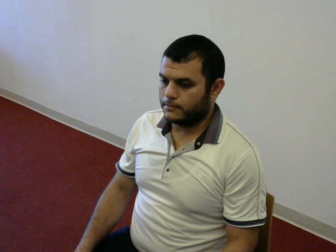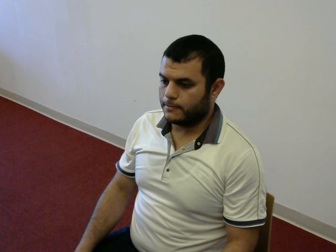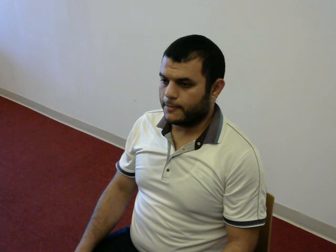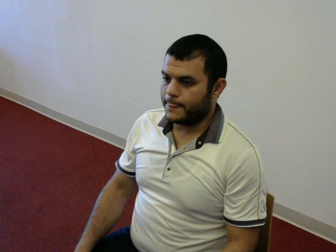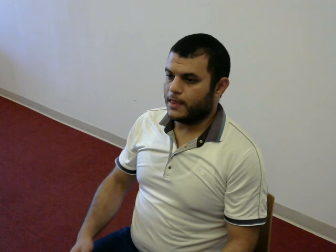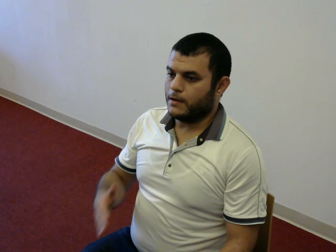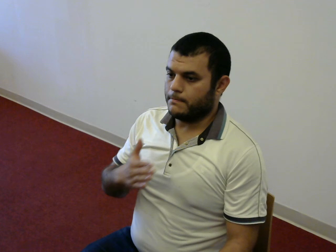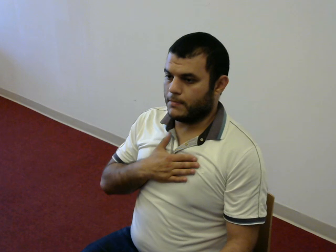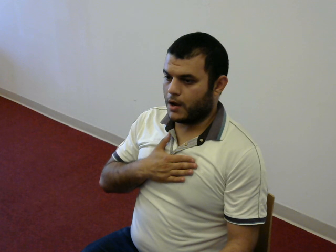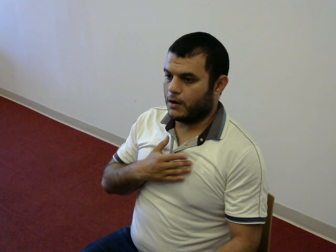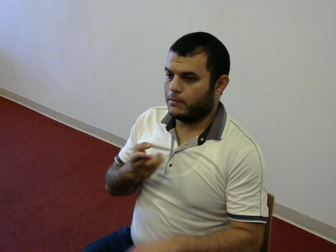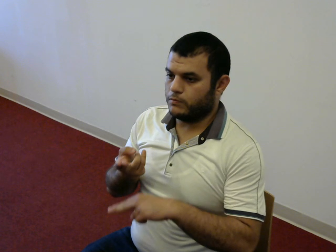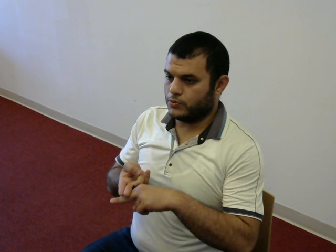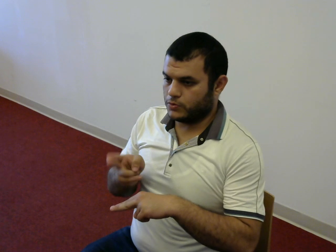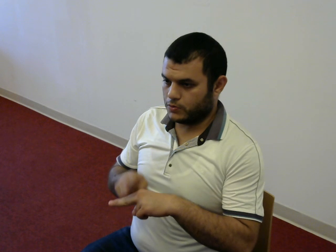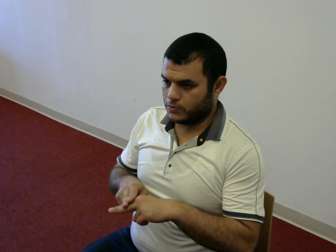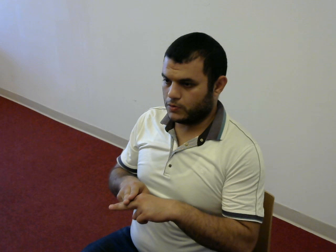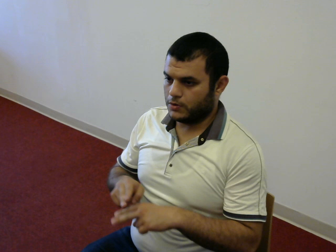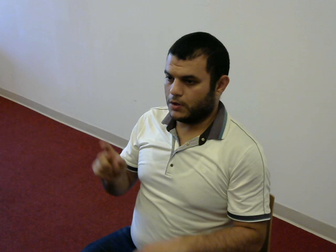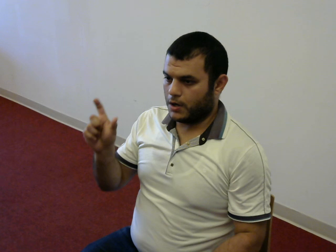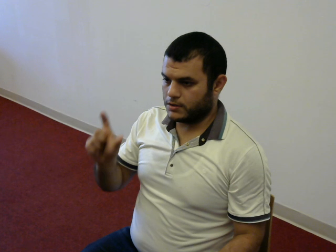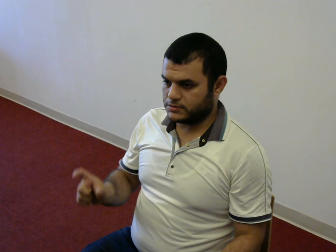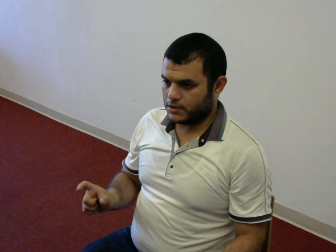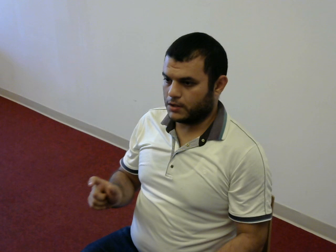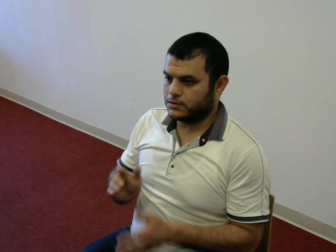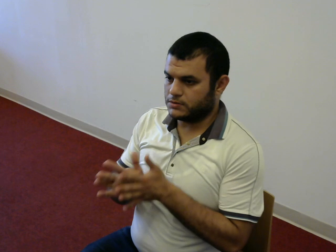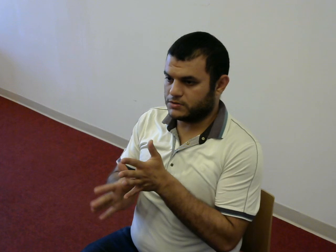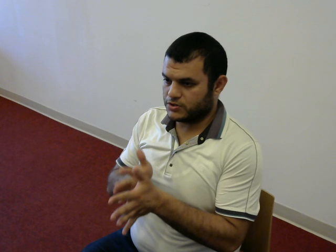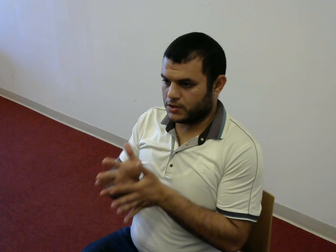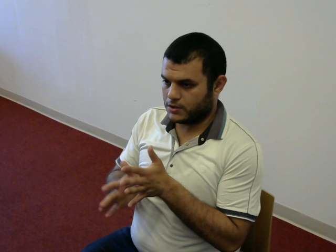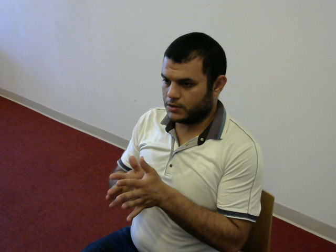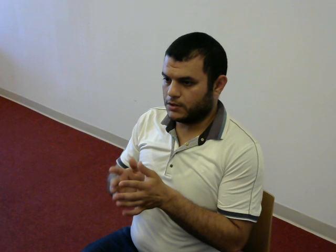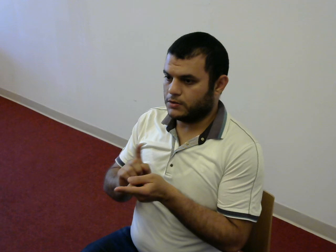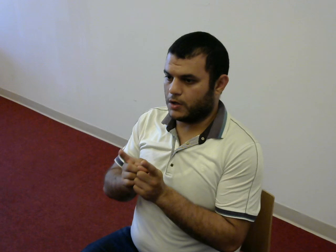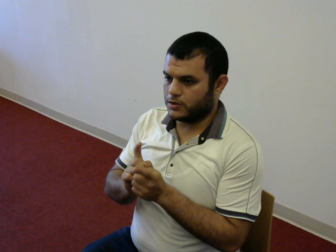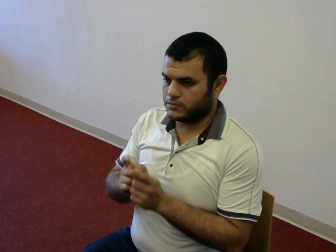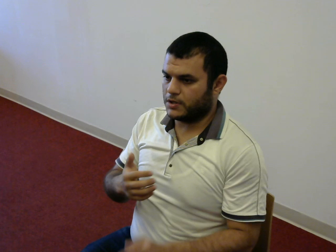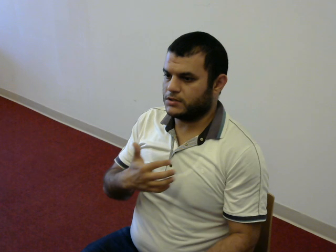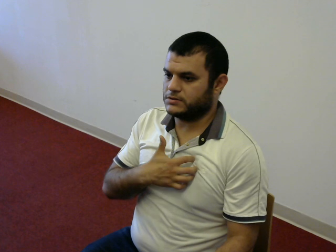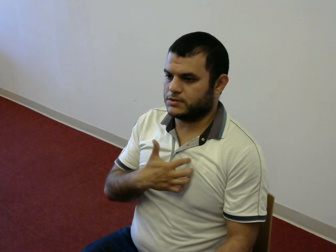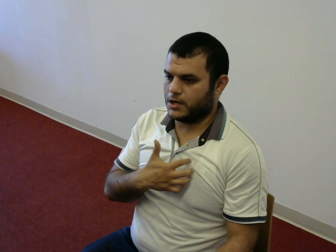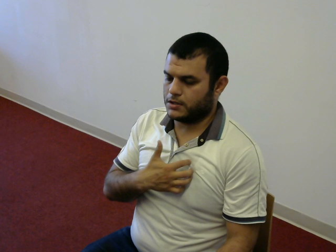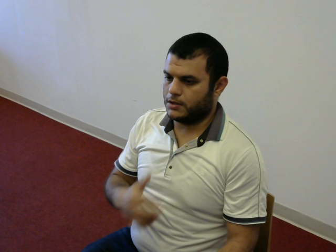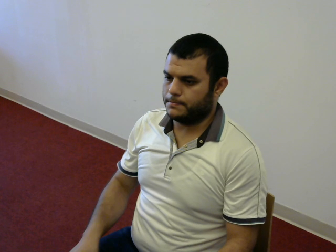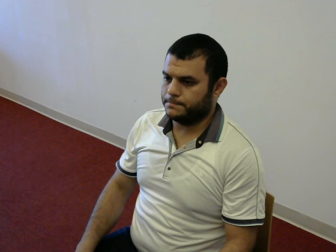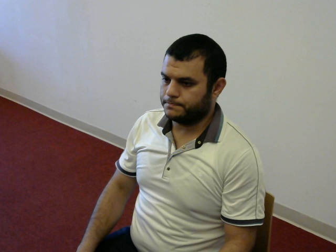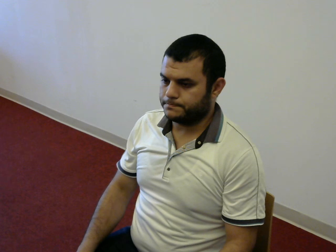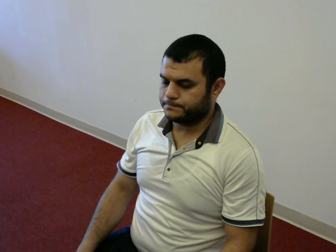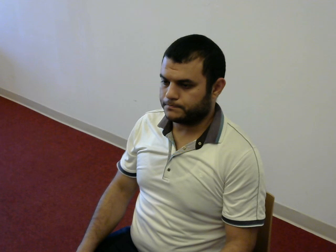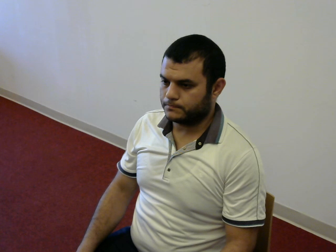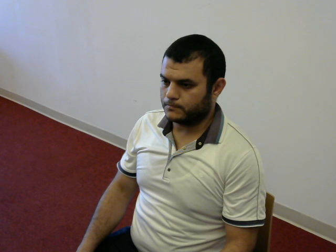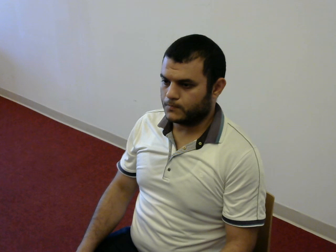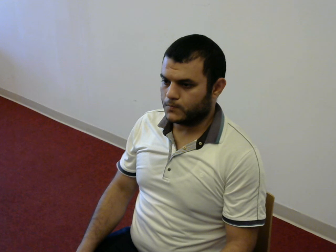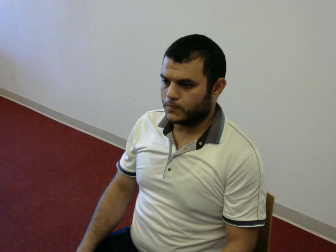Mən bu əsərin surdotərcüməsini istəyirəm